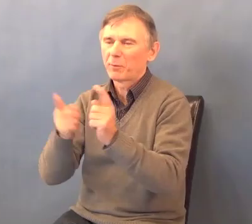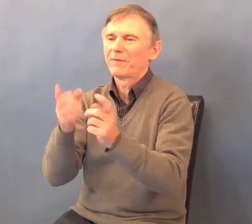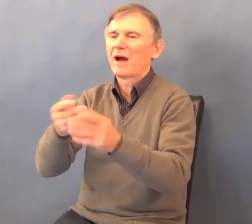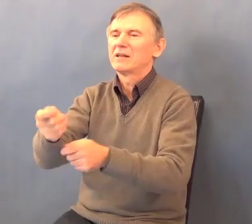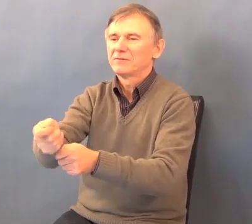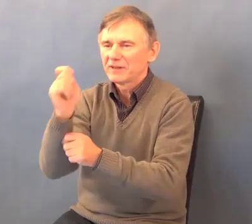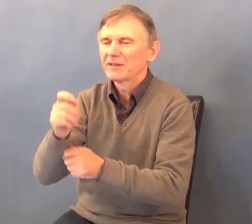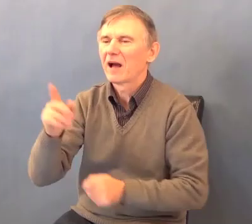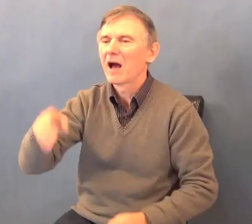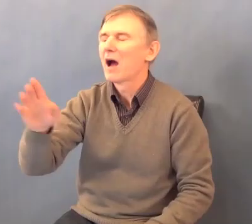Spotkamy się na rybach.